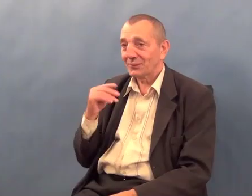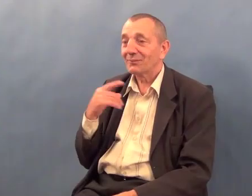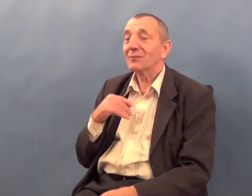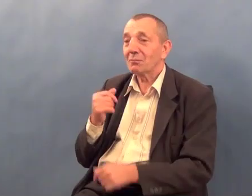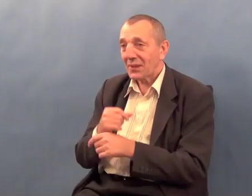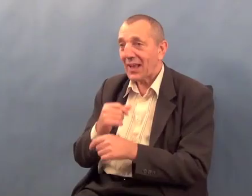Spać, aha.